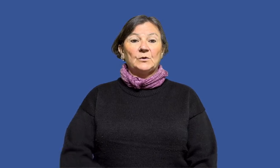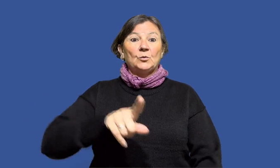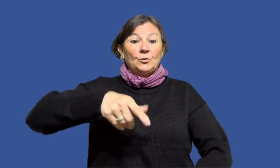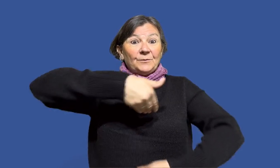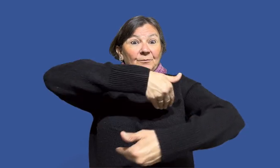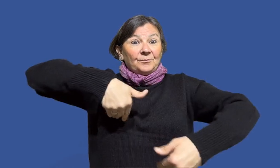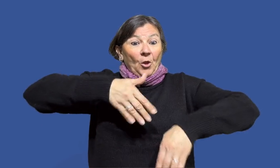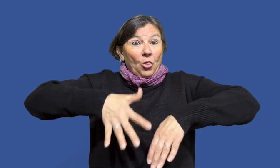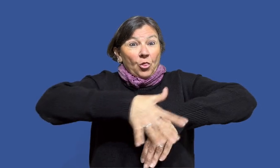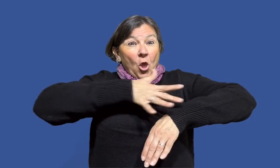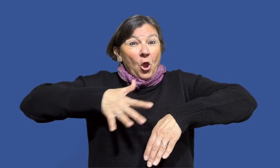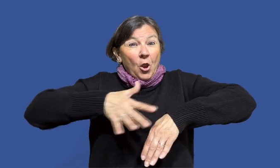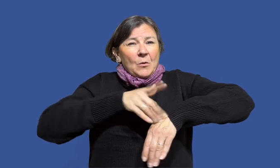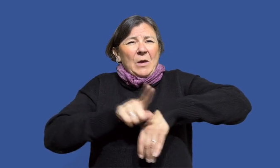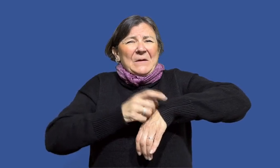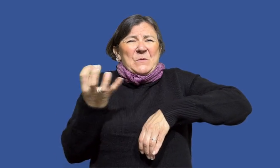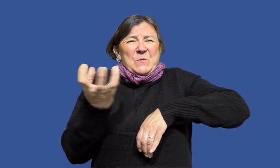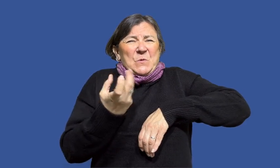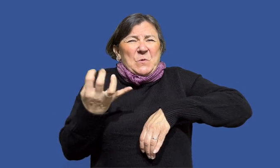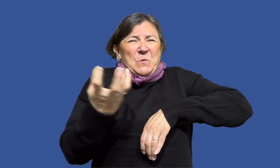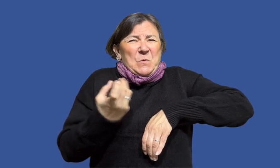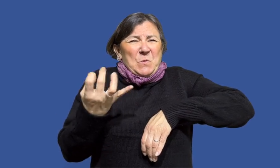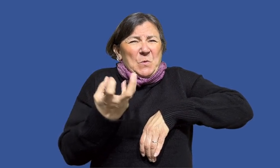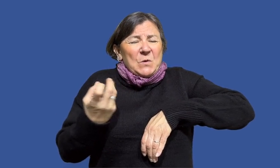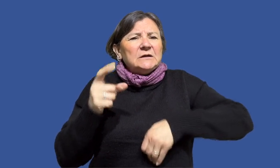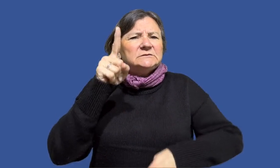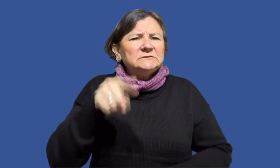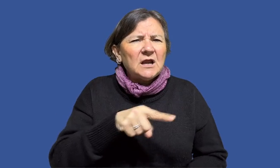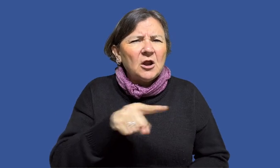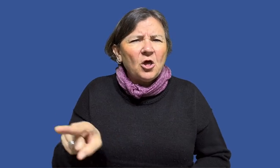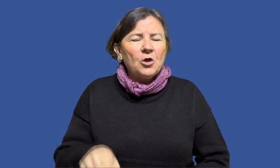Notes coïssor a la zona genital?